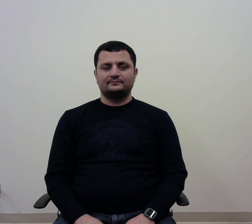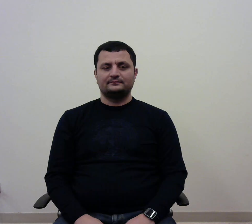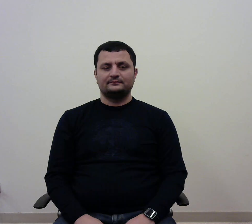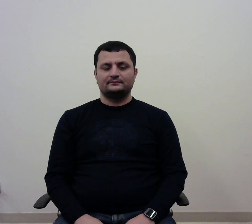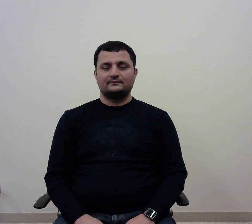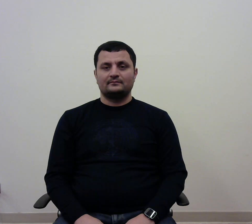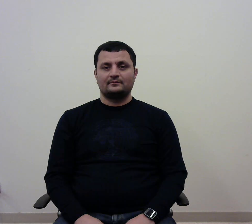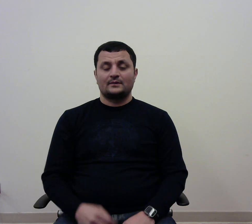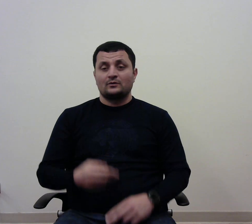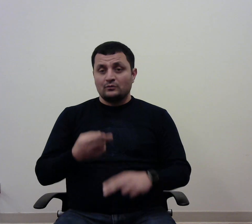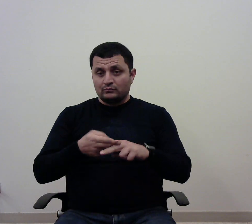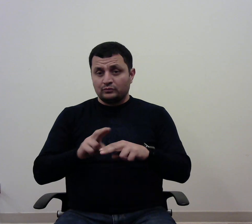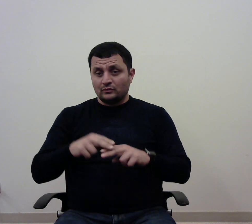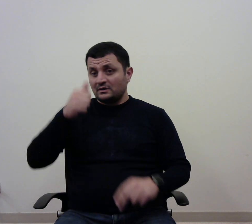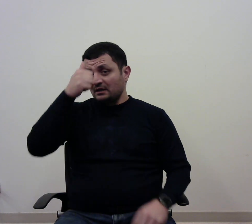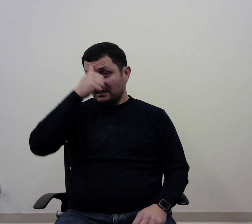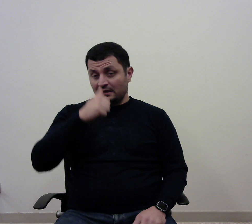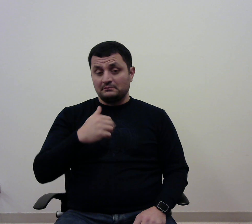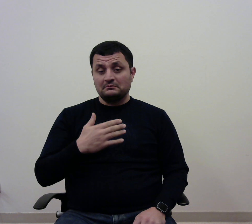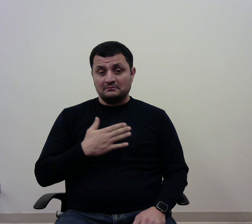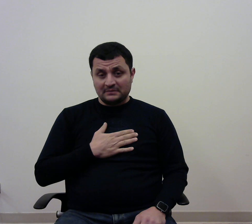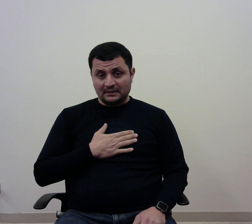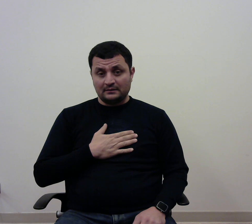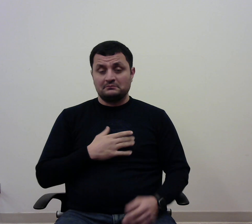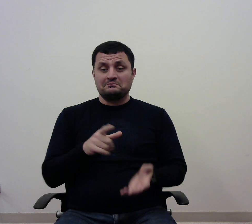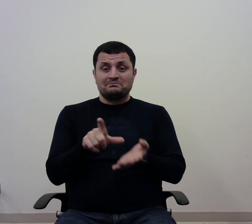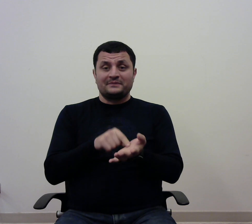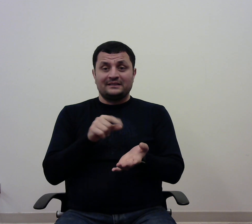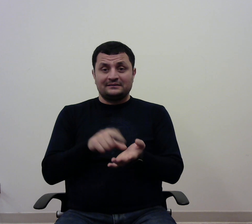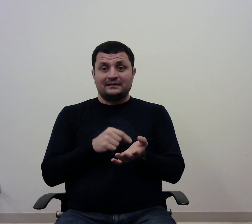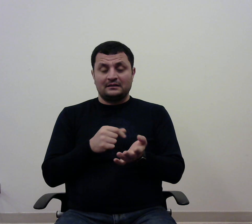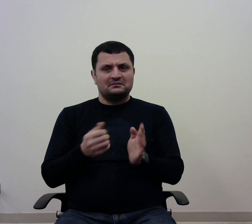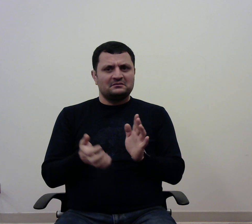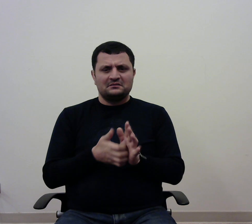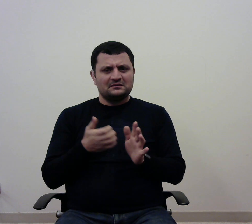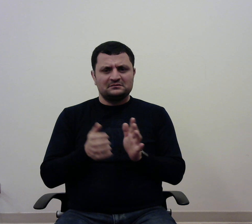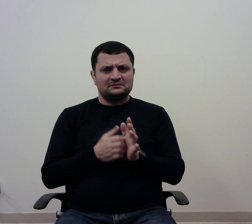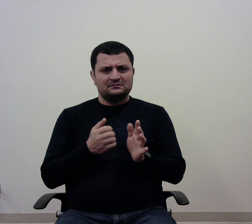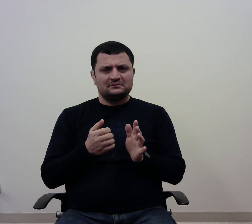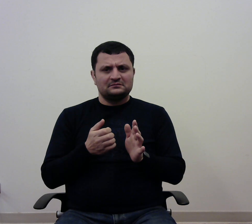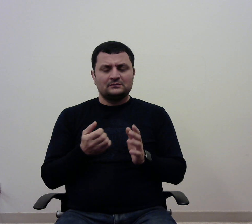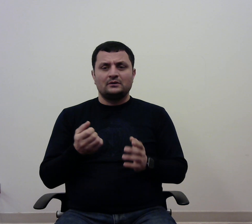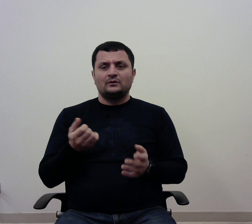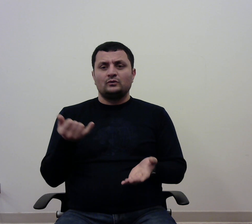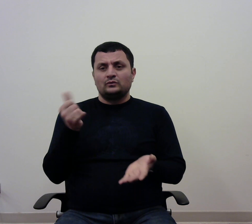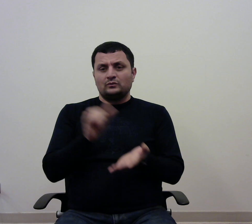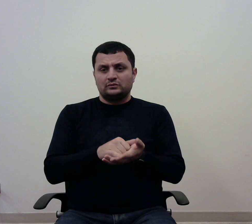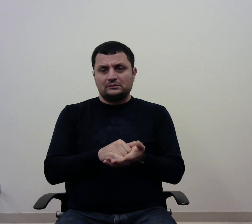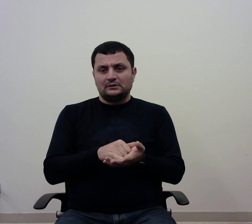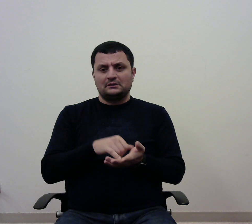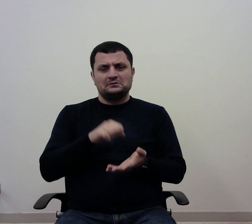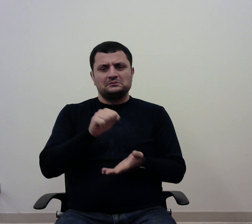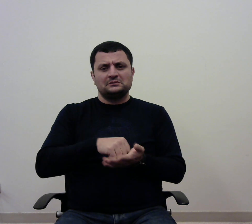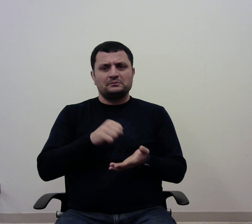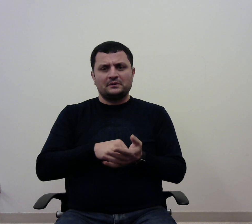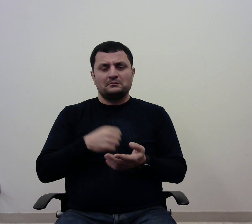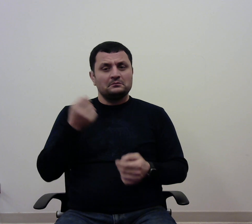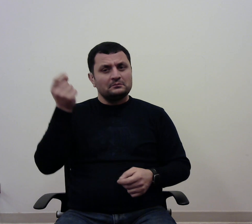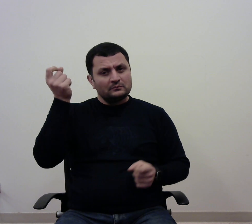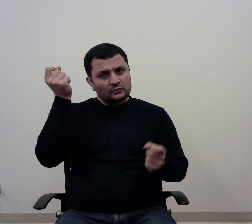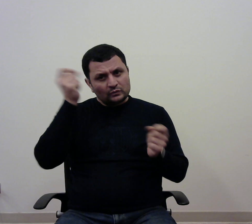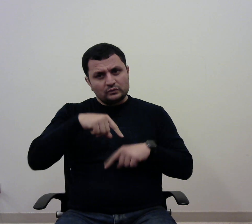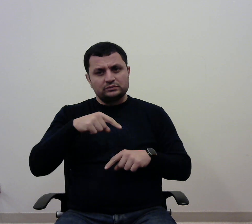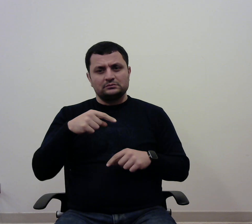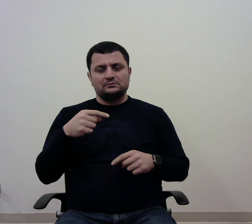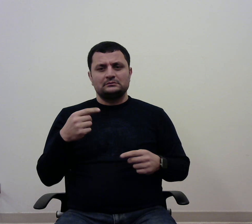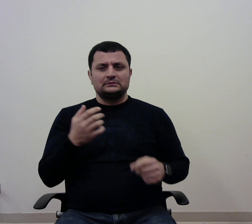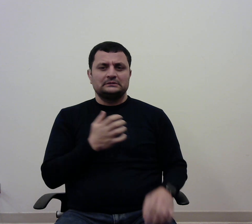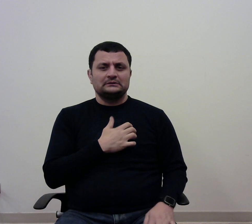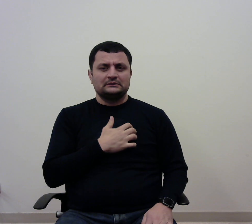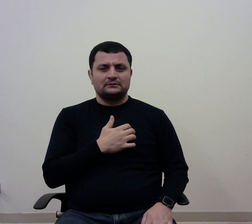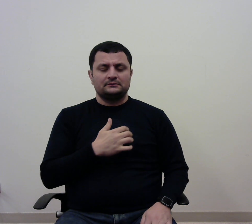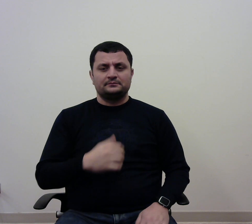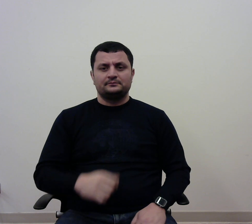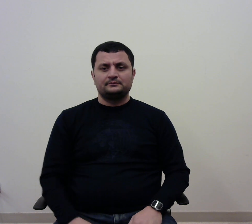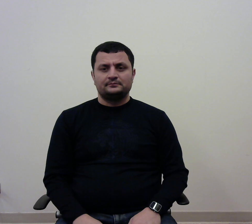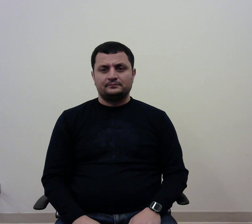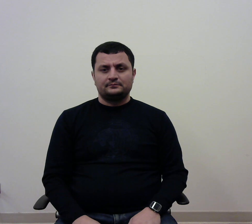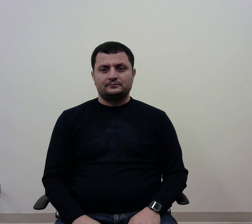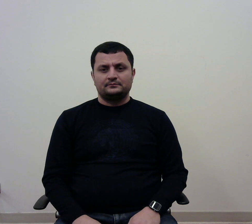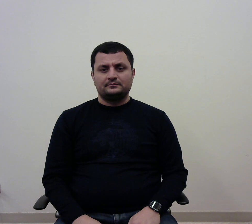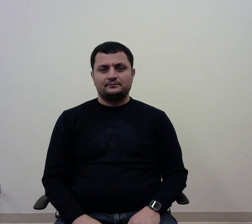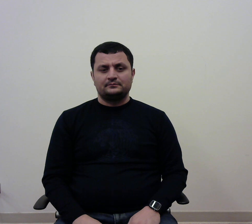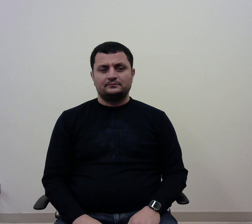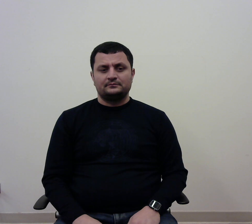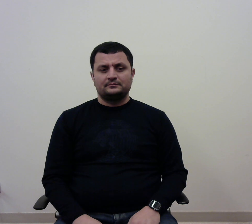Bu ay mənim pensiyam əksik yüklənib, səbəbini bilmək istəyirəm